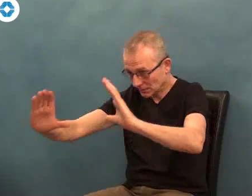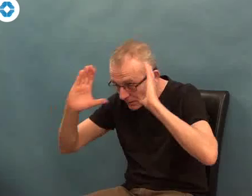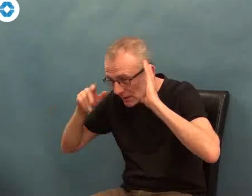Patrzył do środka.